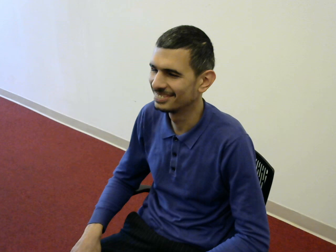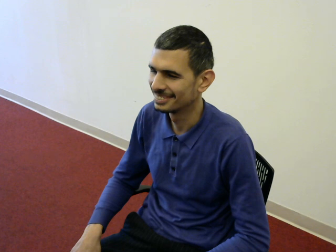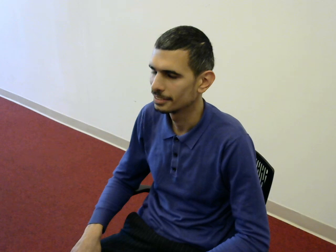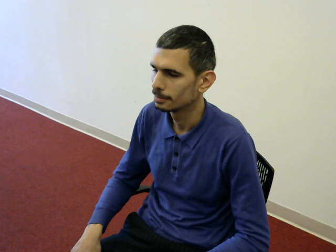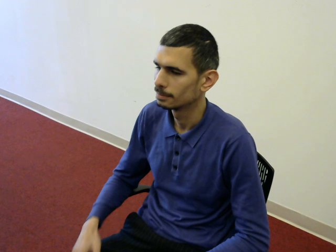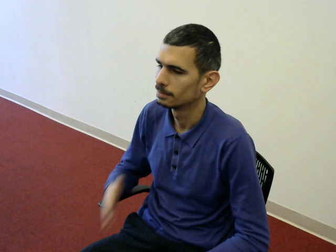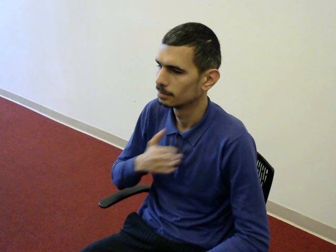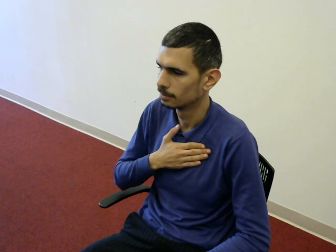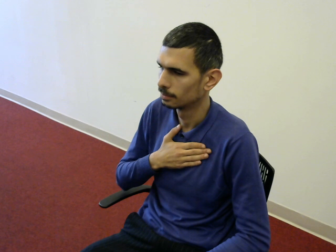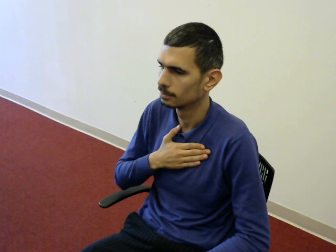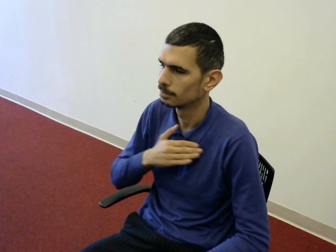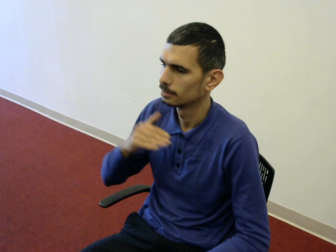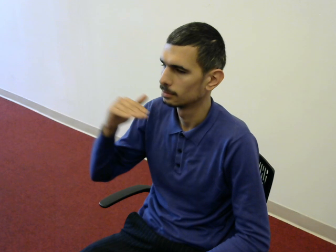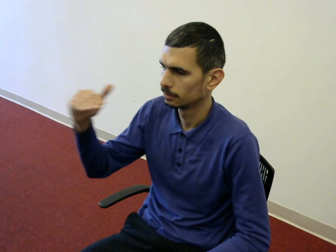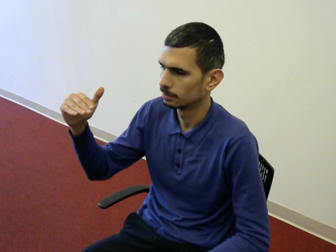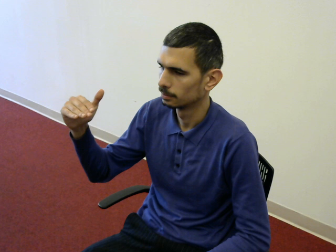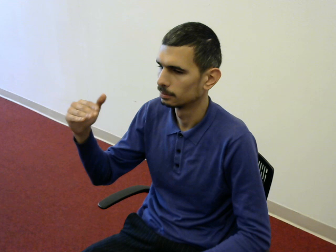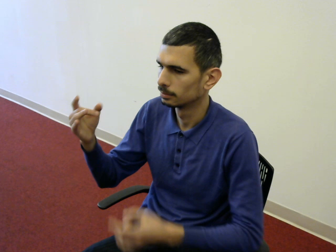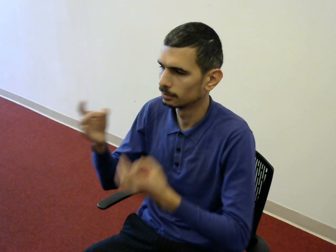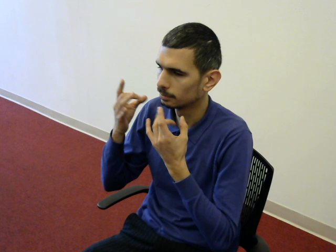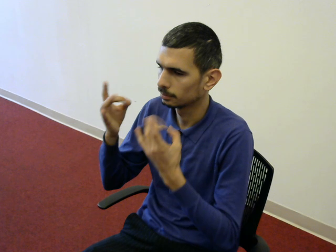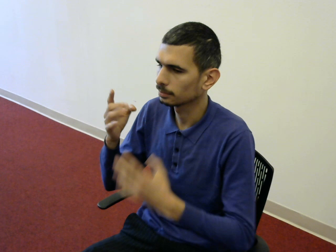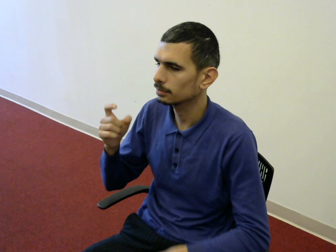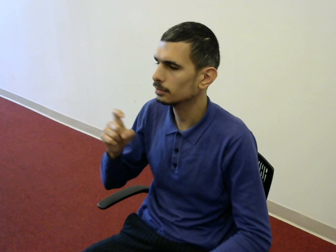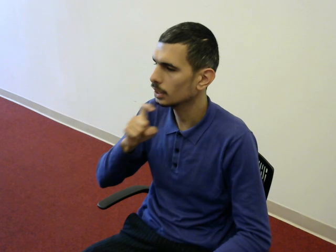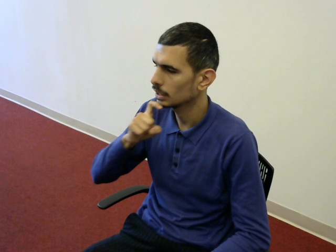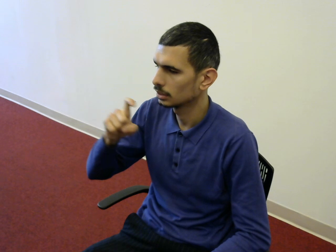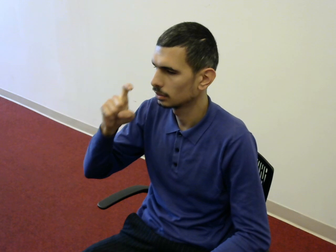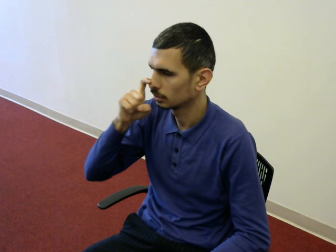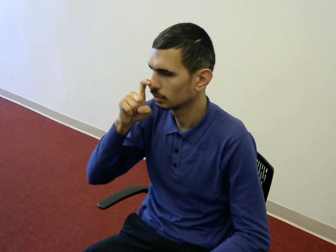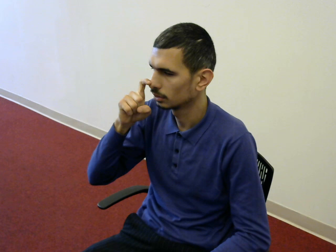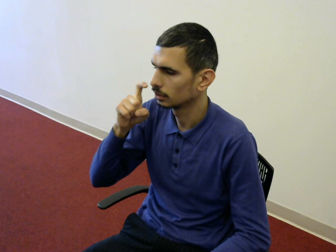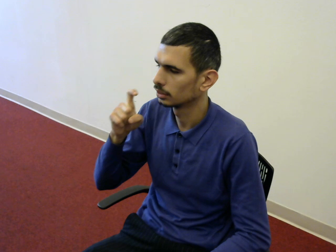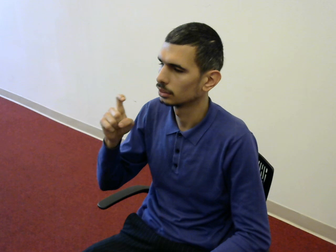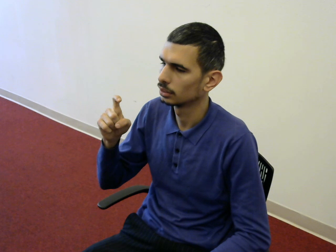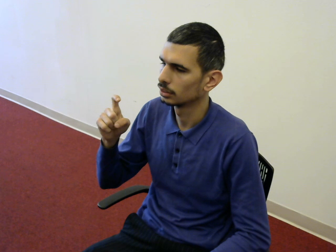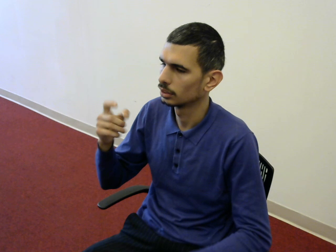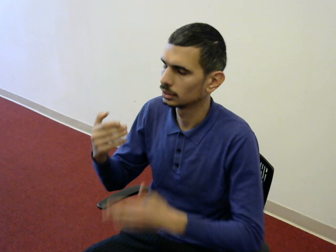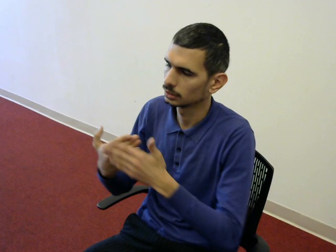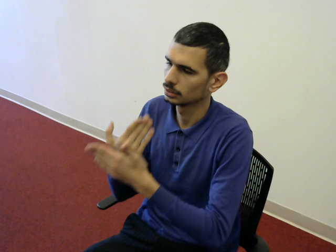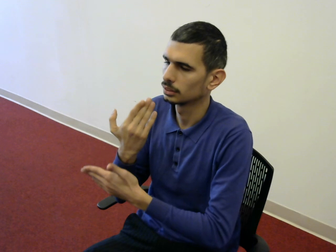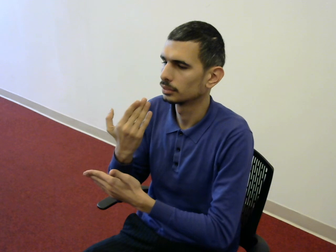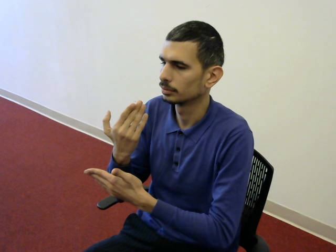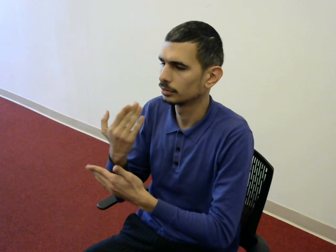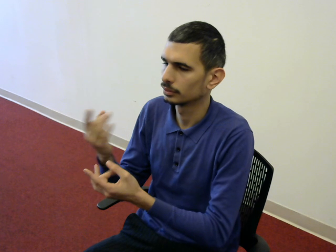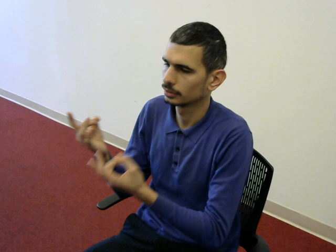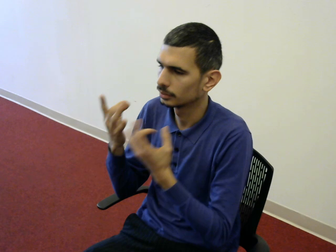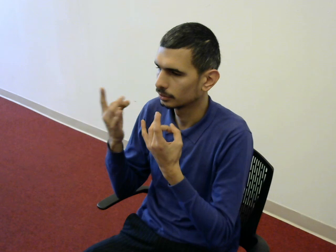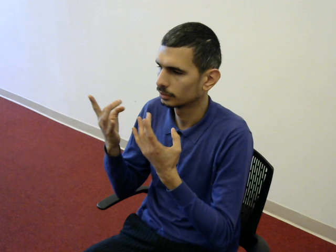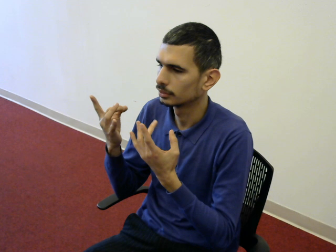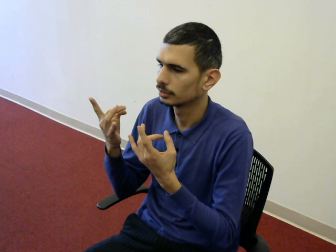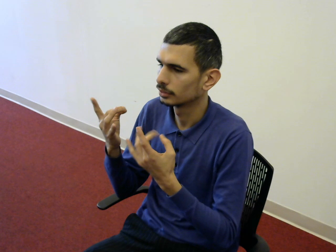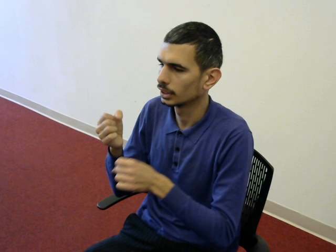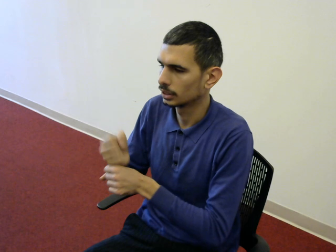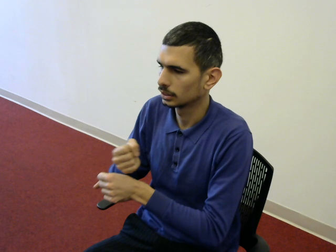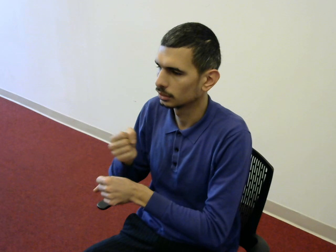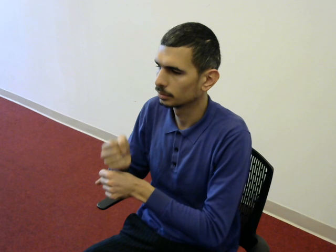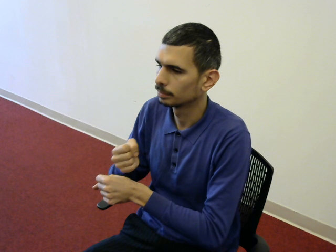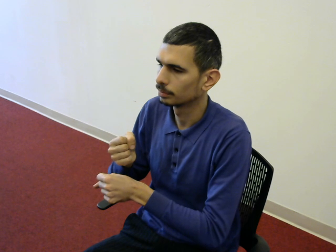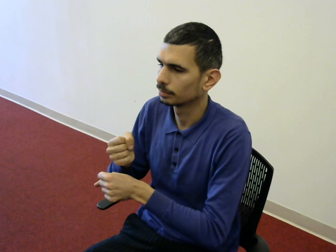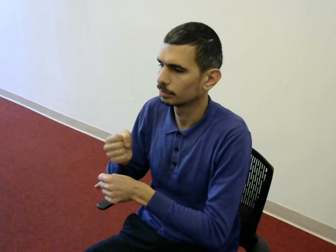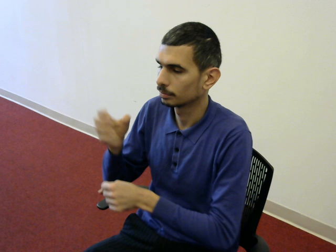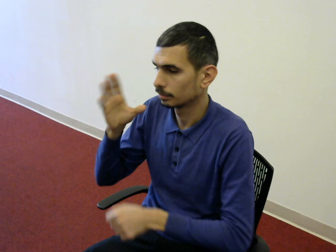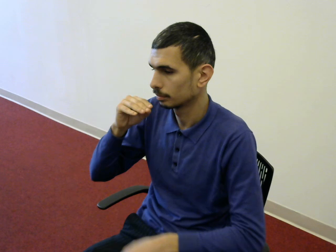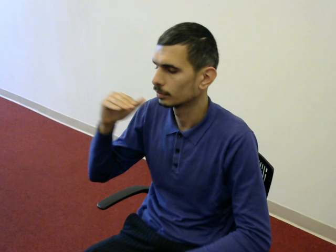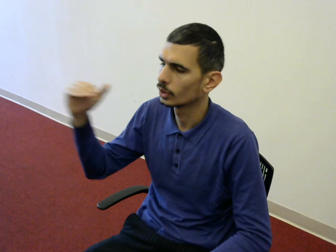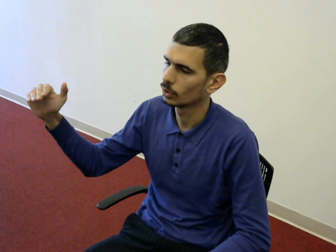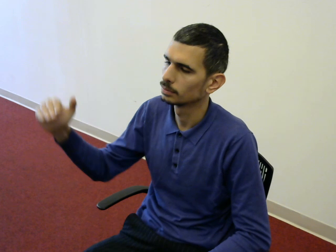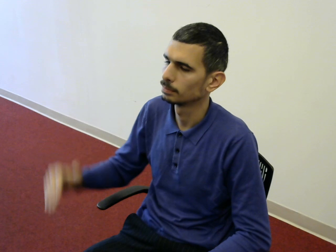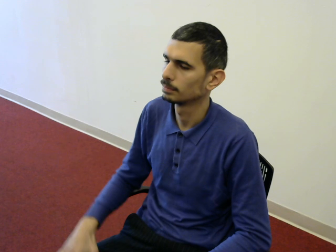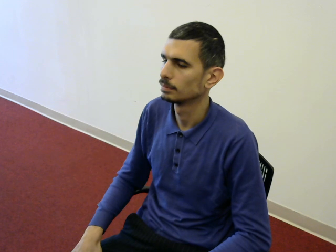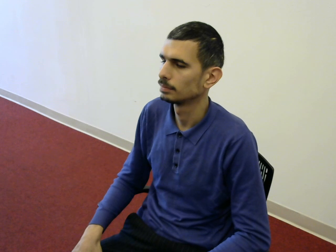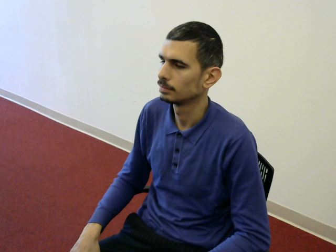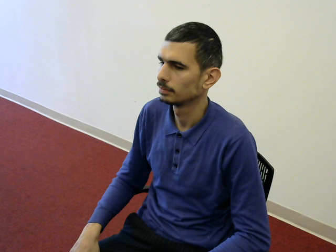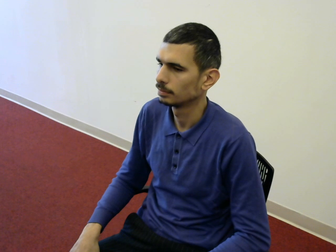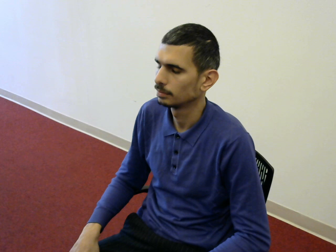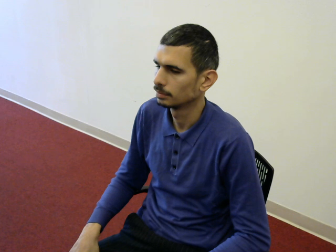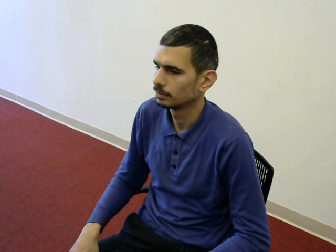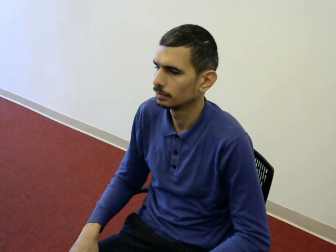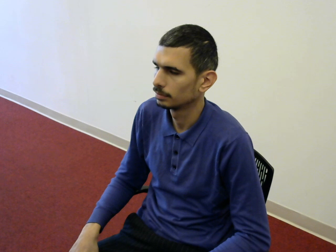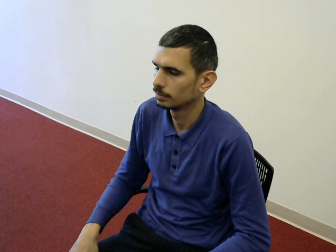Mən sizin dediklərinizi başa düşmədim, yenidən izah edə bilərsinizmi?